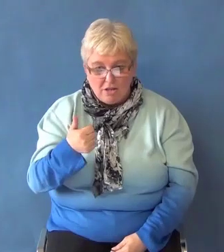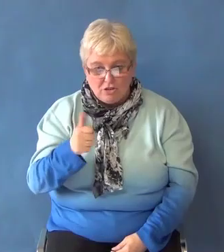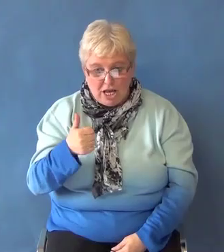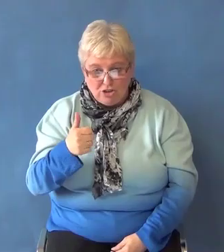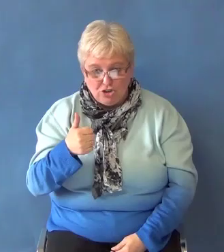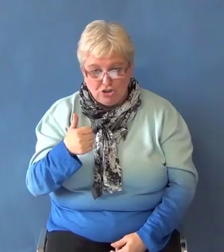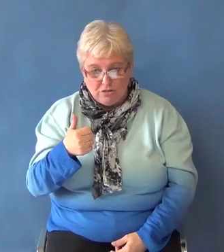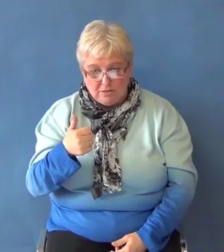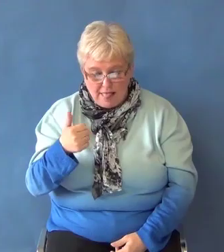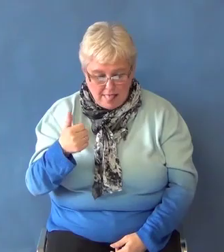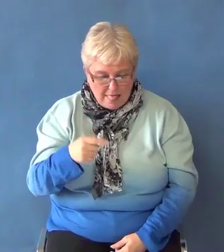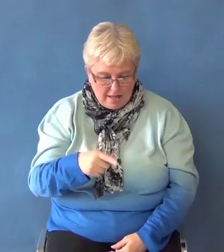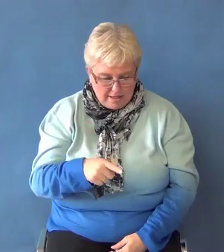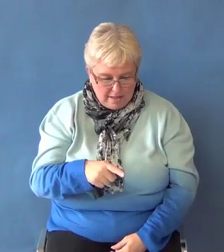Jeden? Sześć?